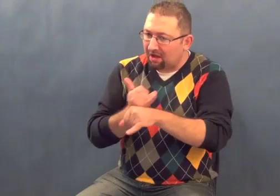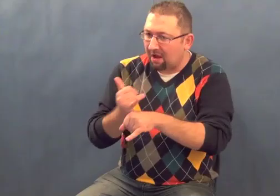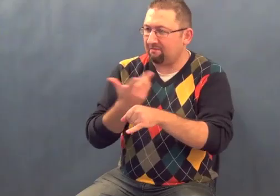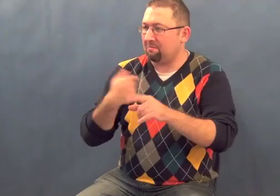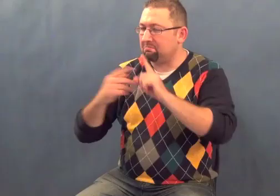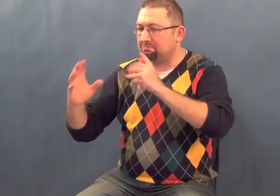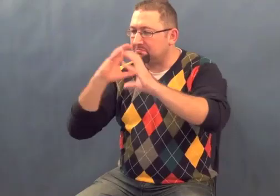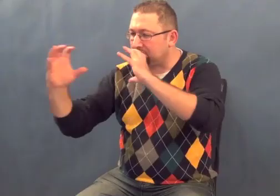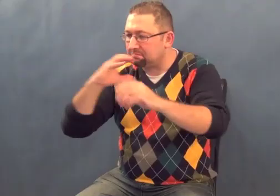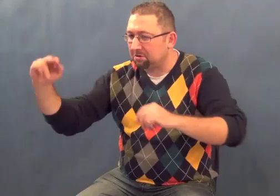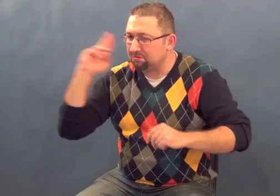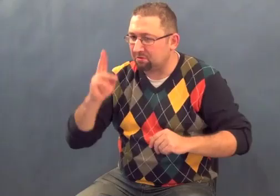Porozmawiamy z Głuchymi.